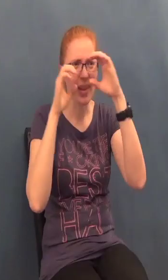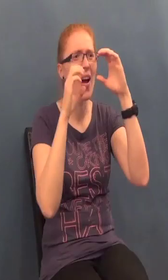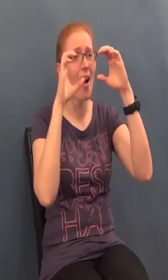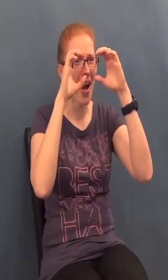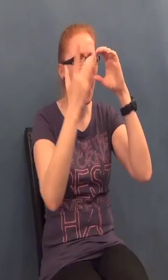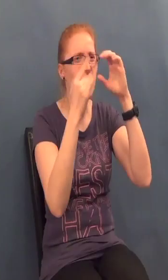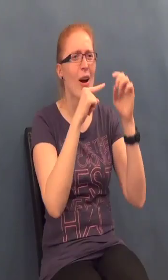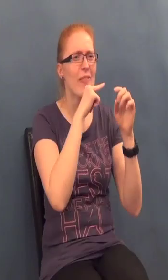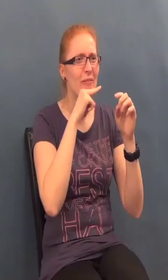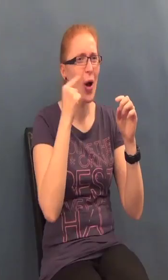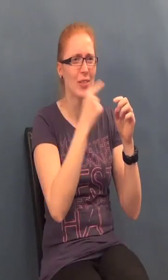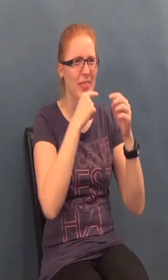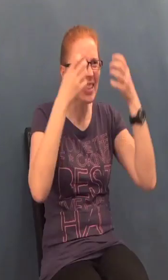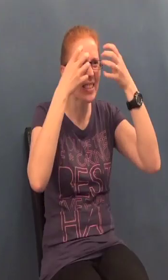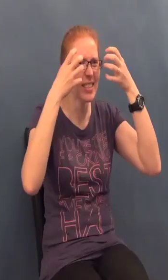Widać w lornetce przekrwione oczy kota.